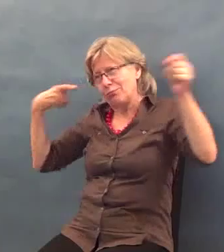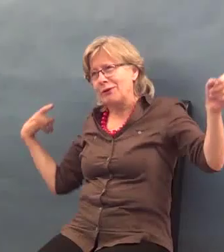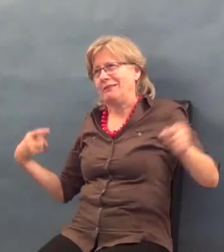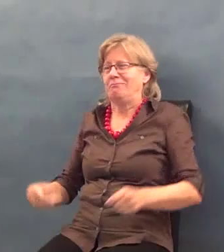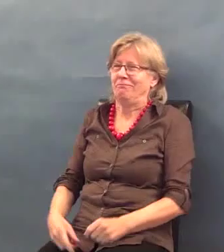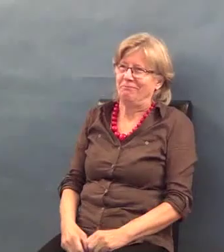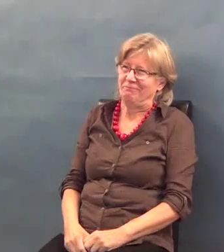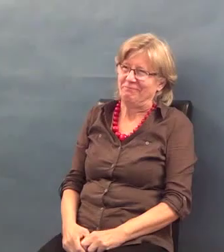Strzelił.